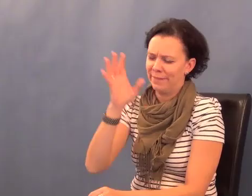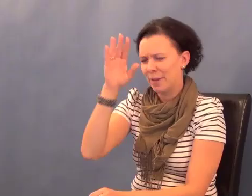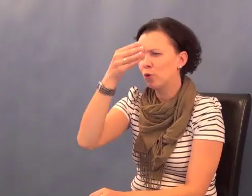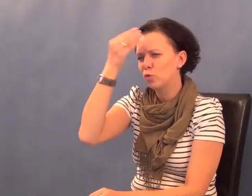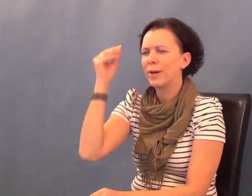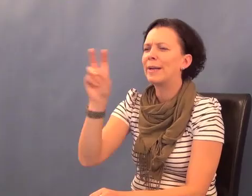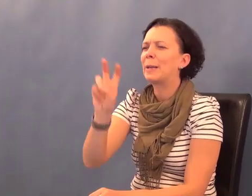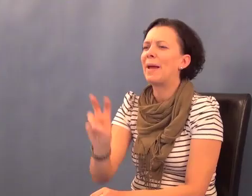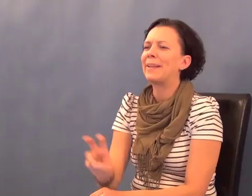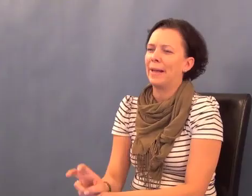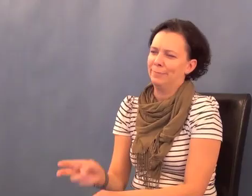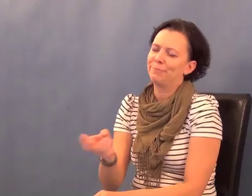Herbata.